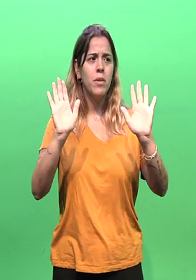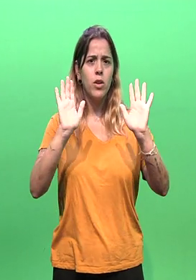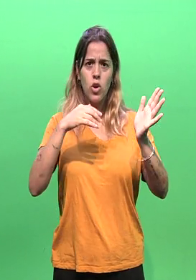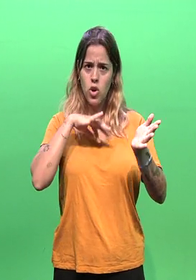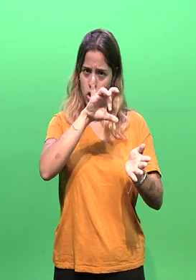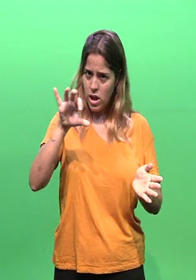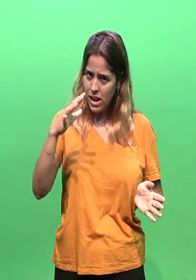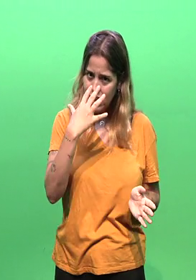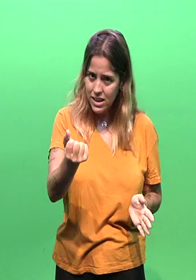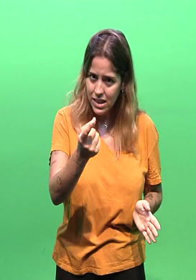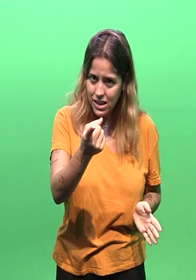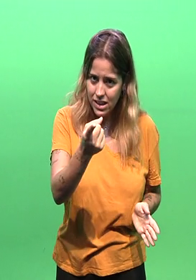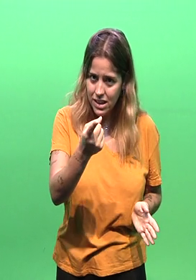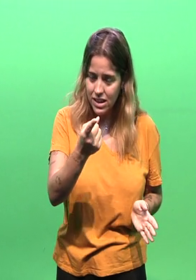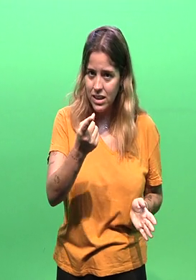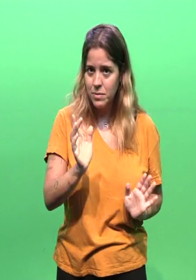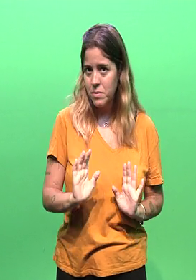Però si faig dactilologia m'entens?